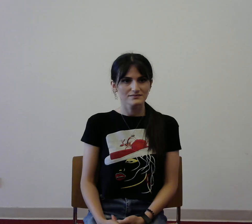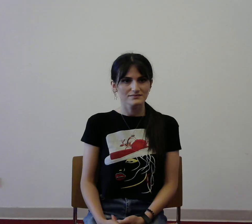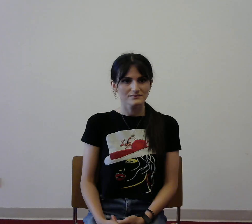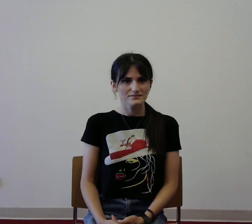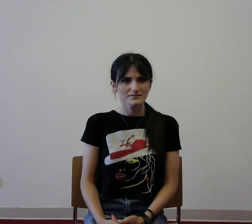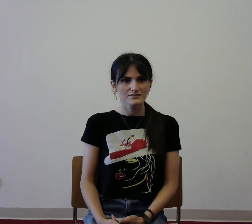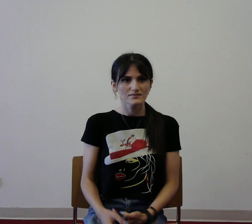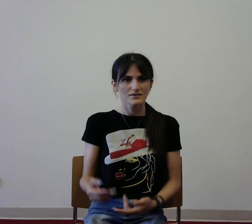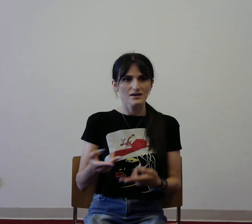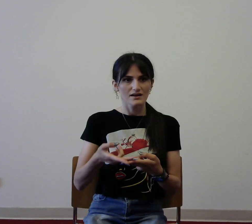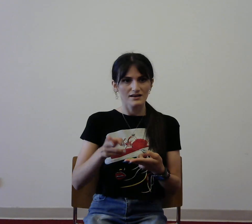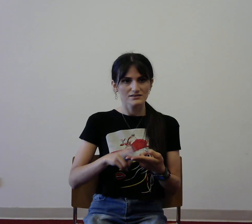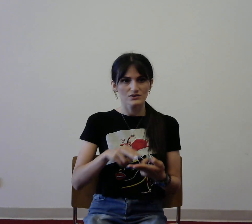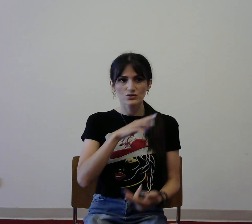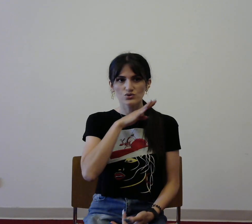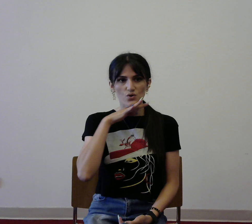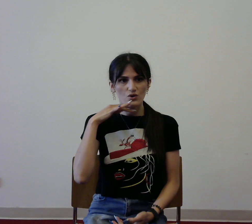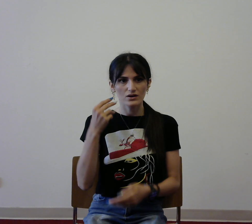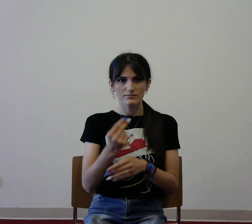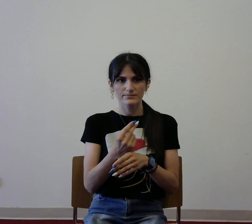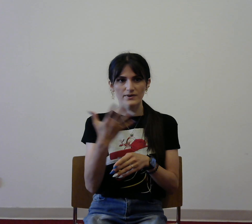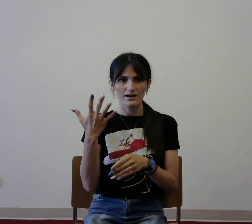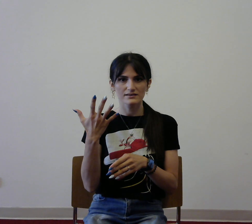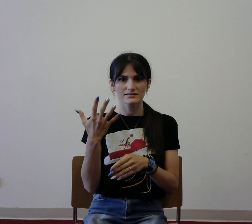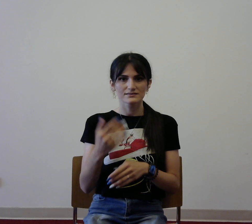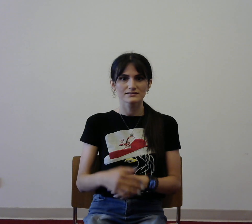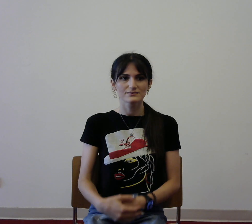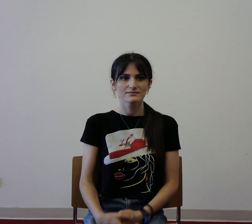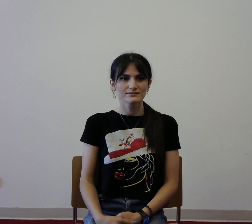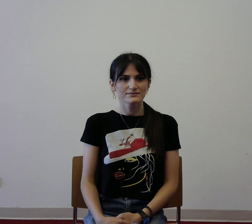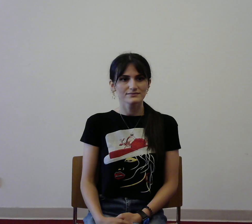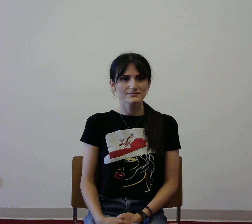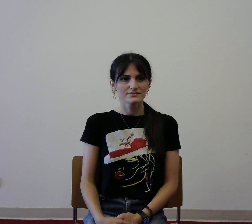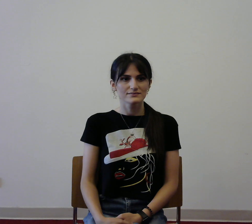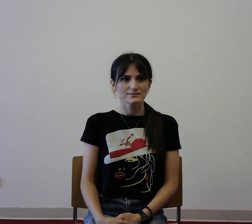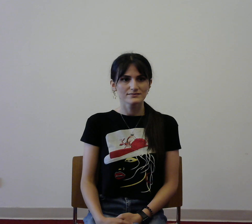Bu çox bahadır